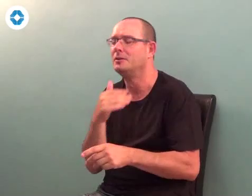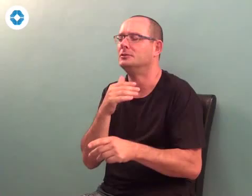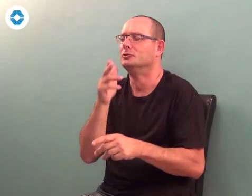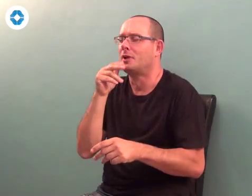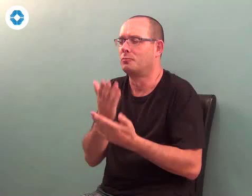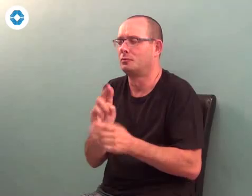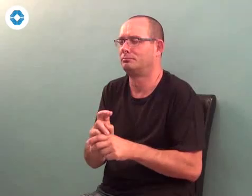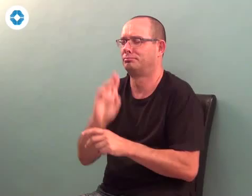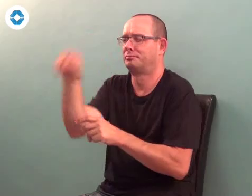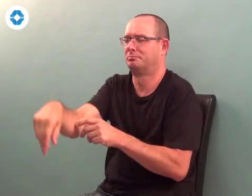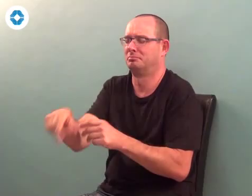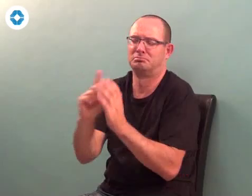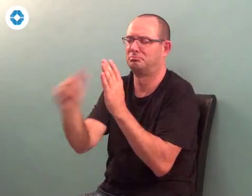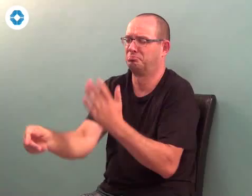Żaba już wyskoczyła i nie wiadomo gdzie poszła.